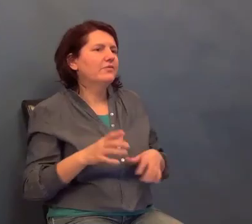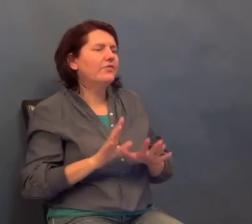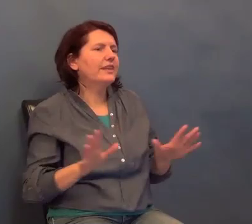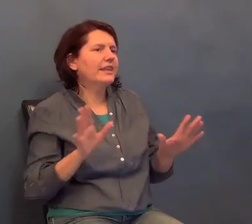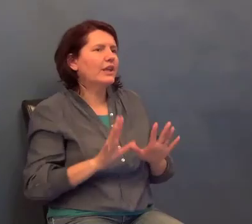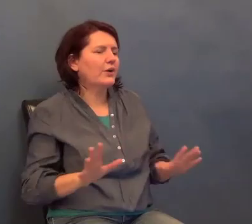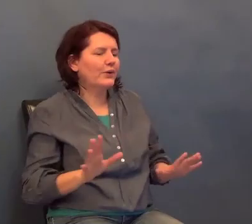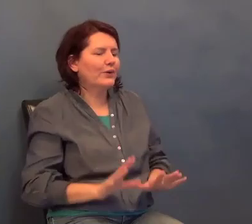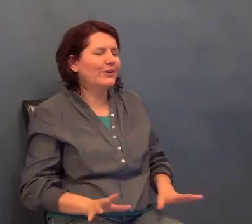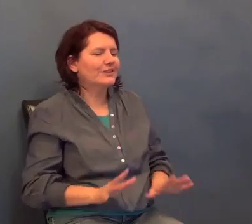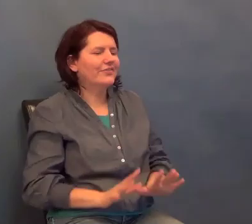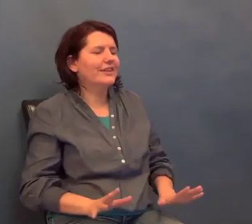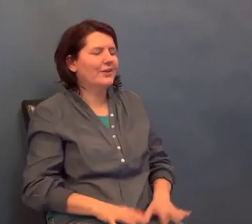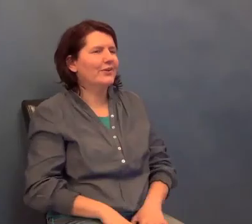Wirusy...